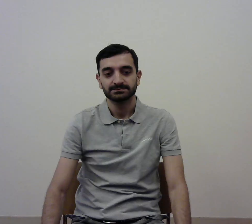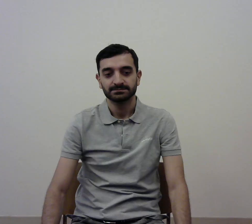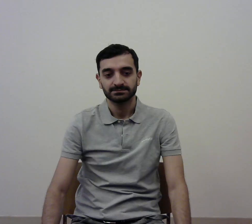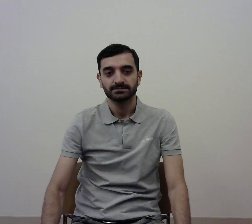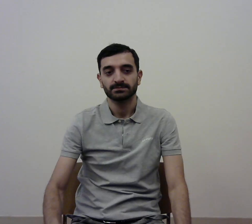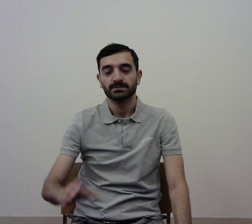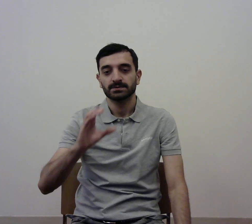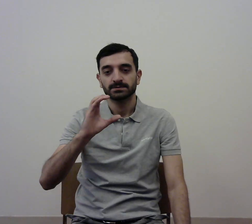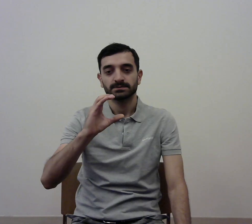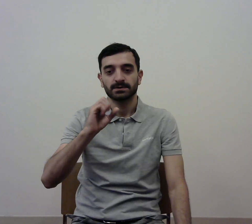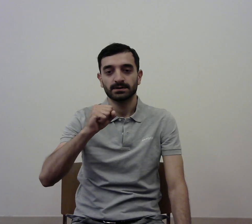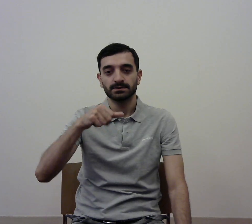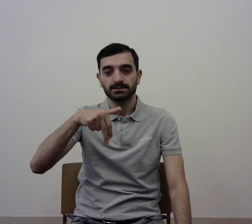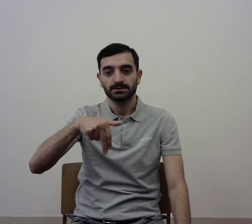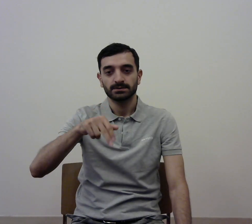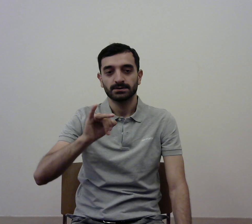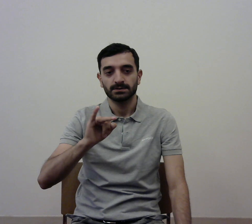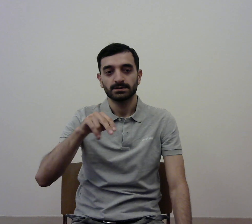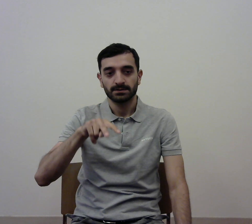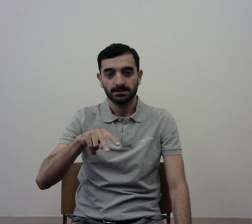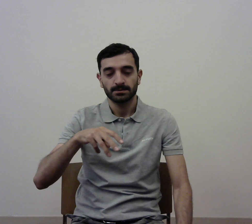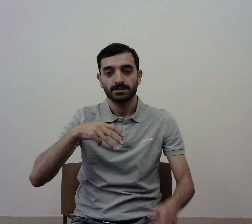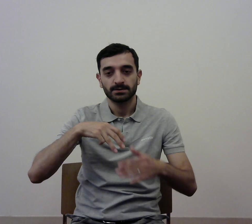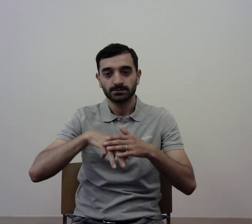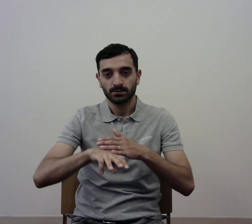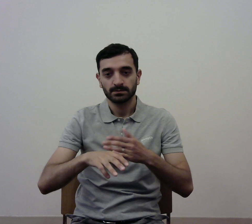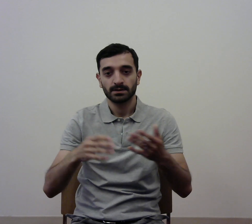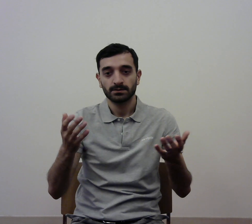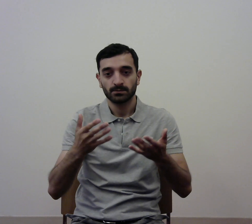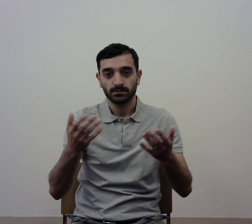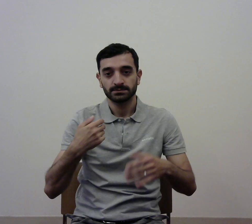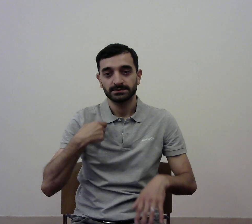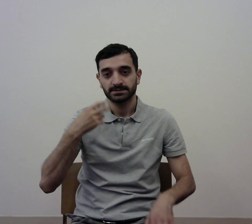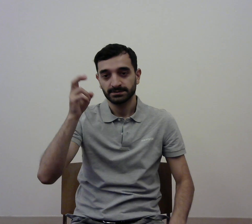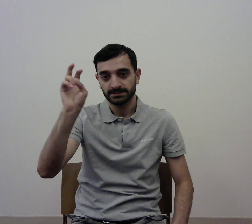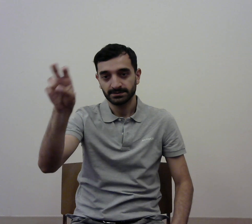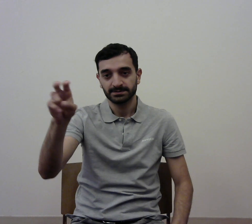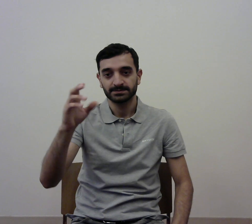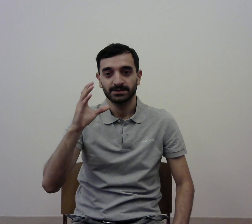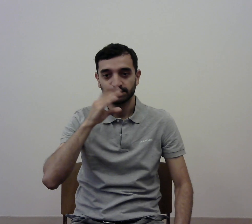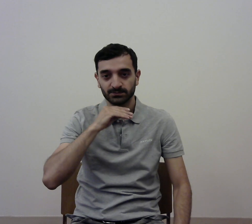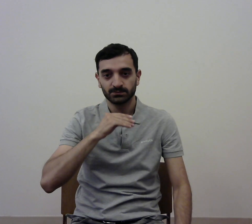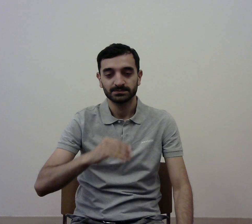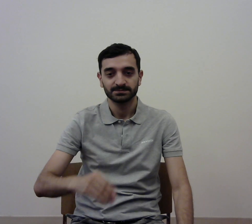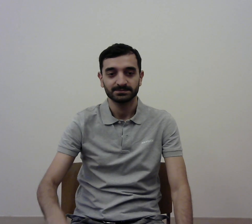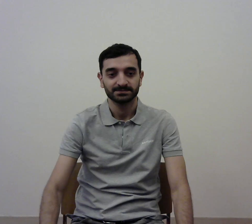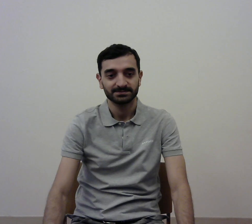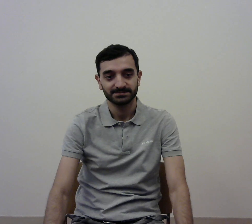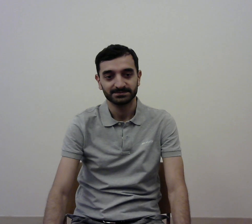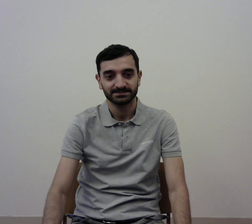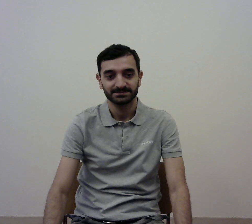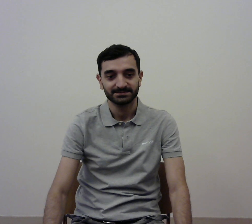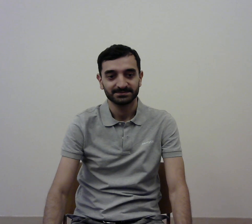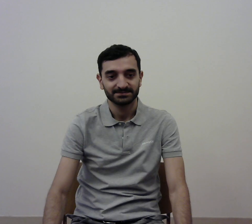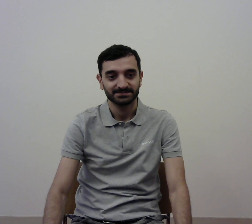Sahil metrosuna necə gedə bilərəm?